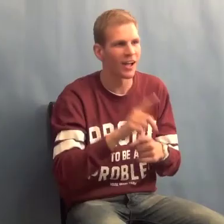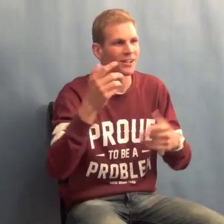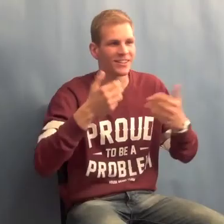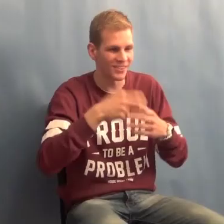A kot wchodził po rynnie.